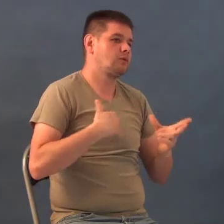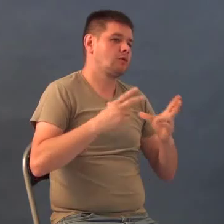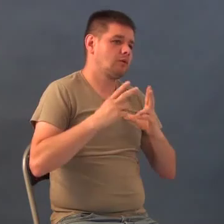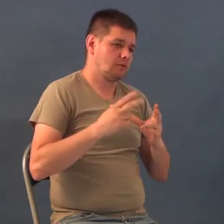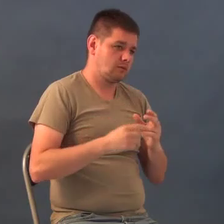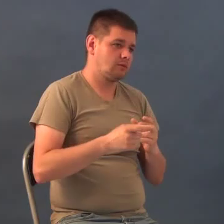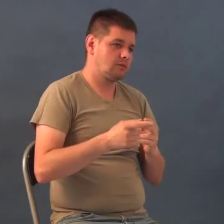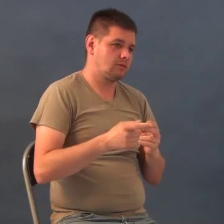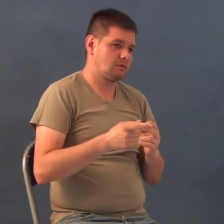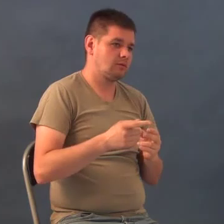Cztery dni urlopu na wyjazd nad morze.